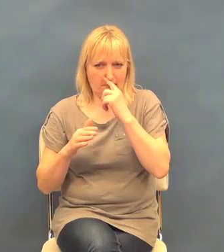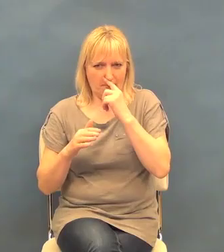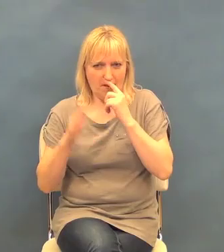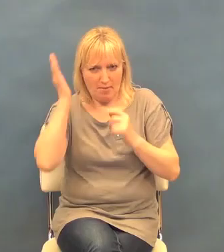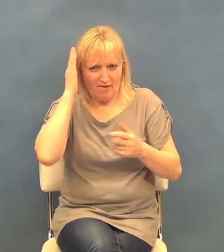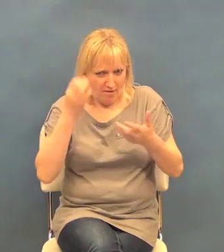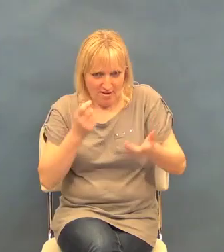W mieszkaniu nie wolno?